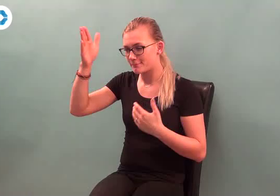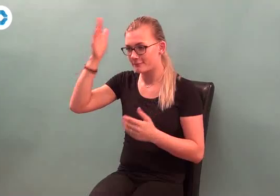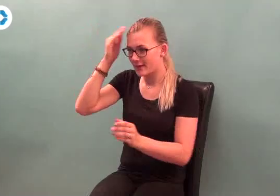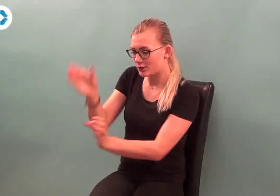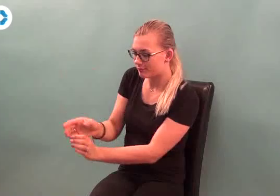Już wie.